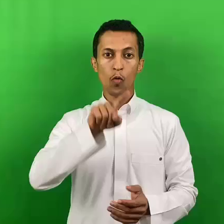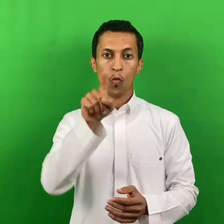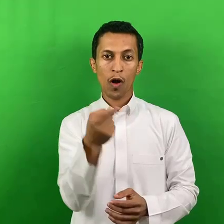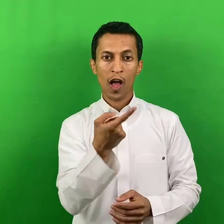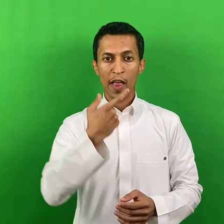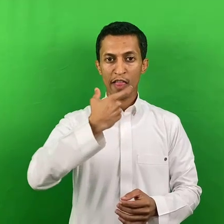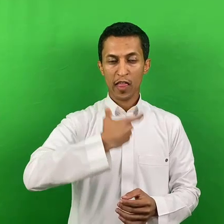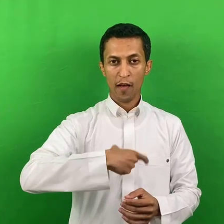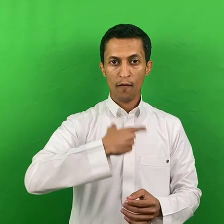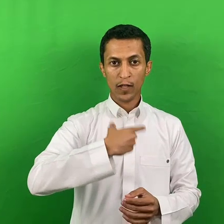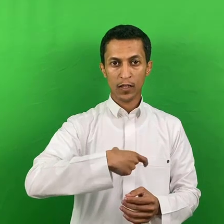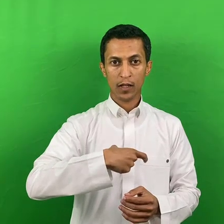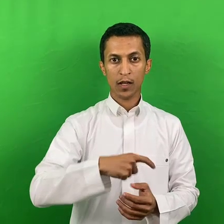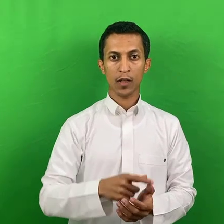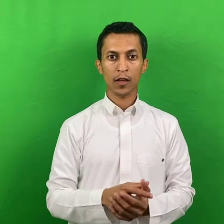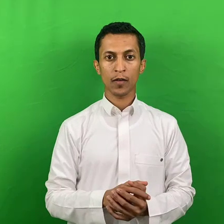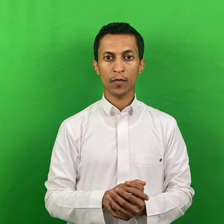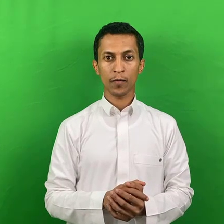ونفسي